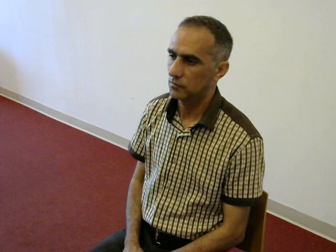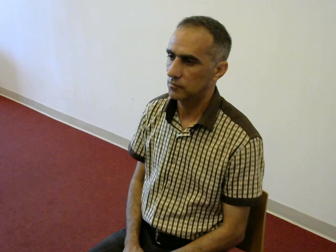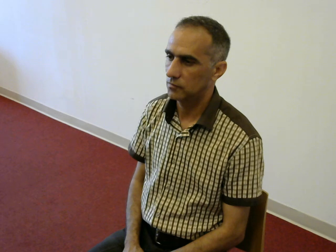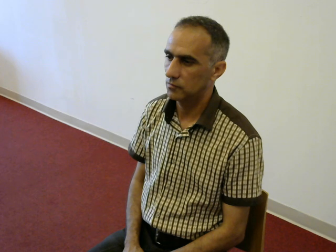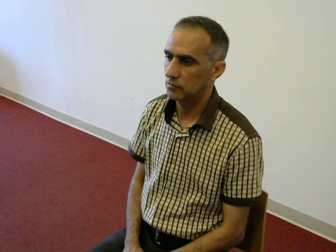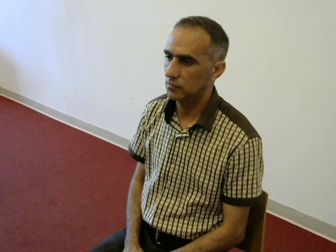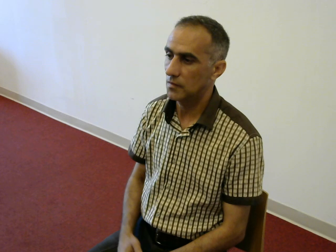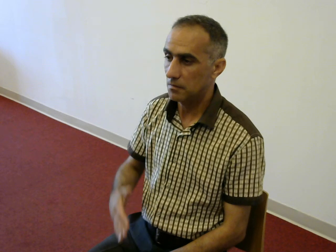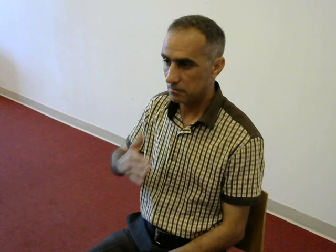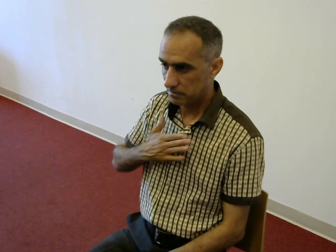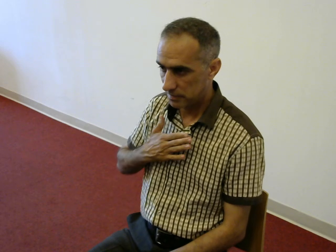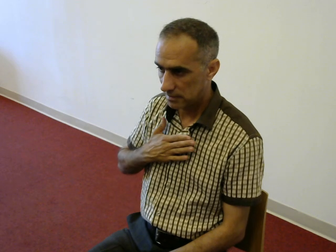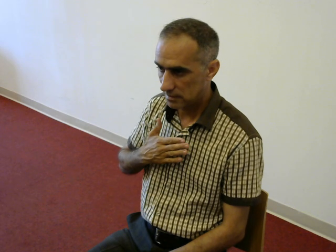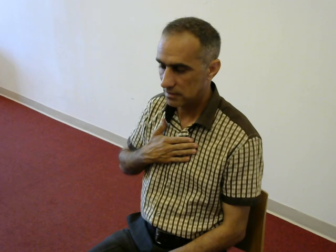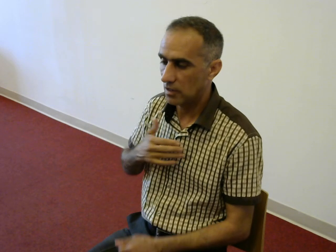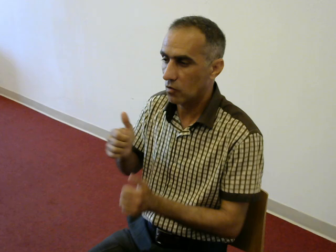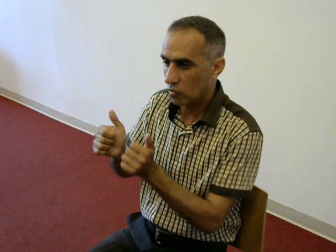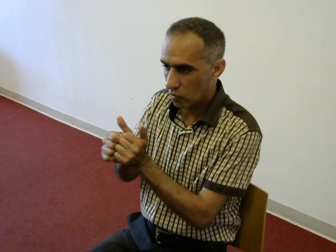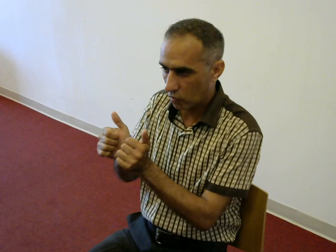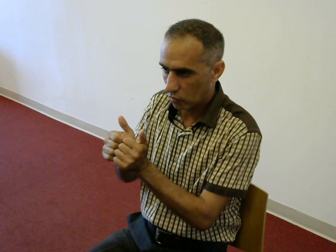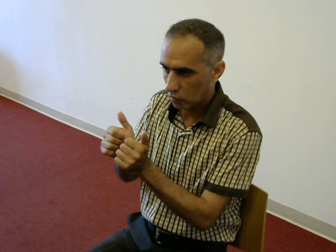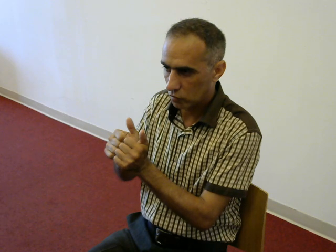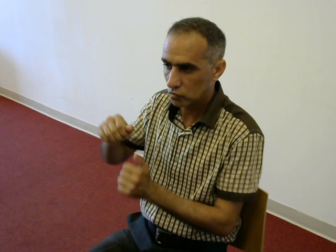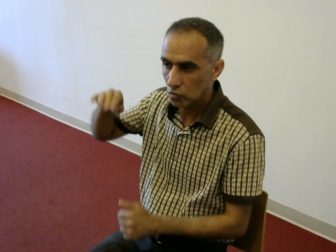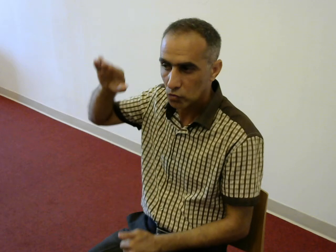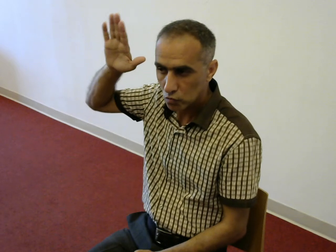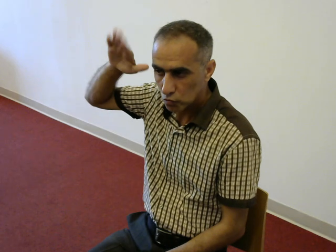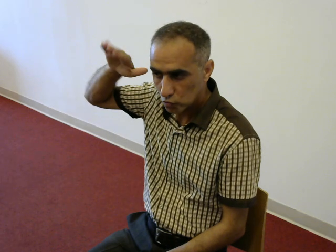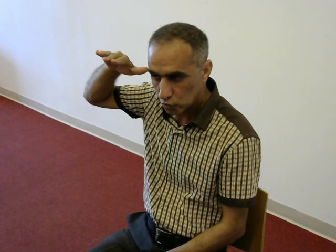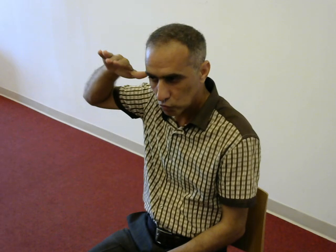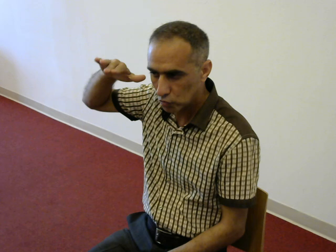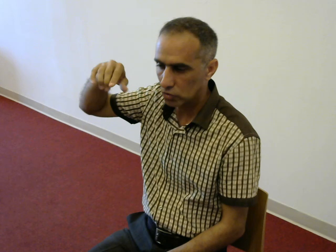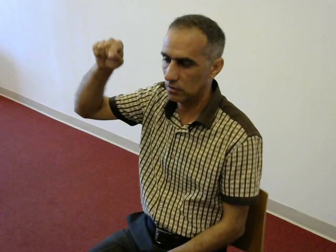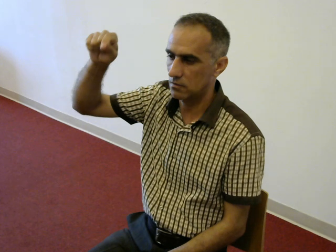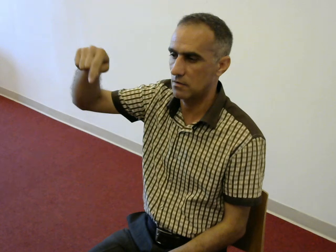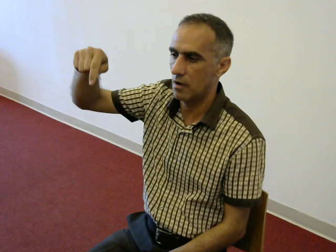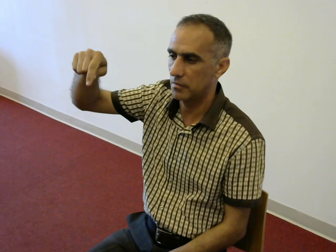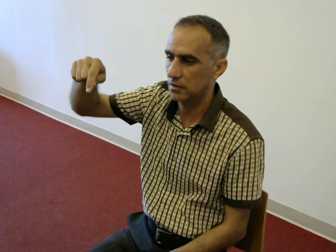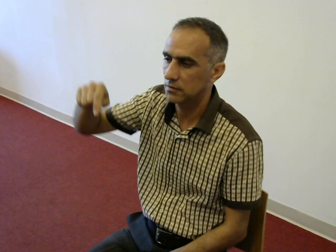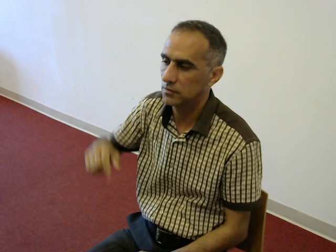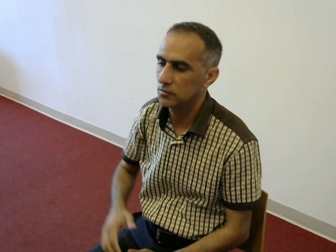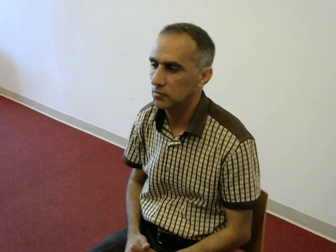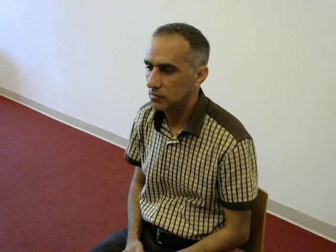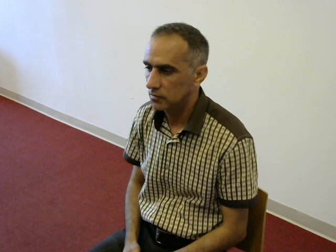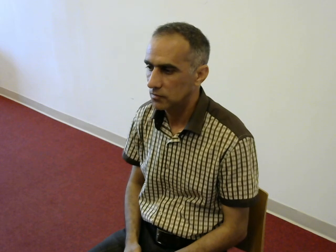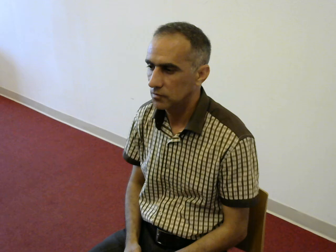Bizə qonşudan su damır